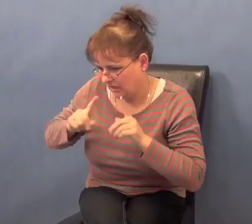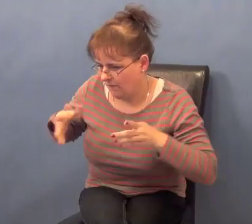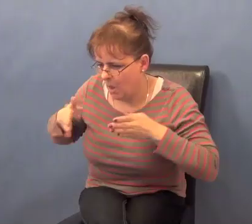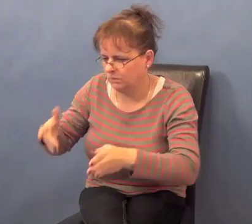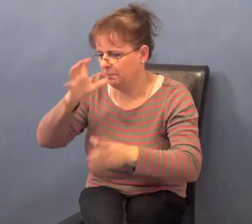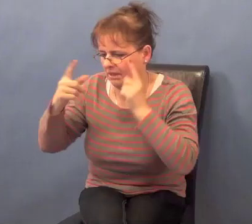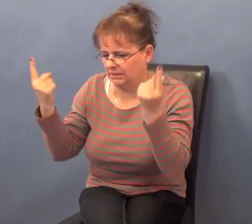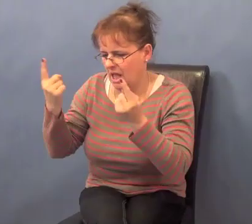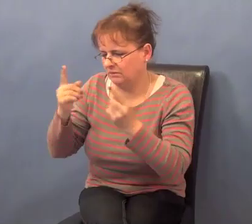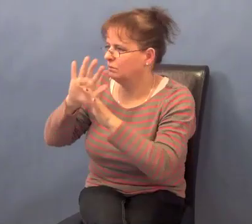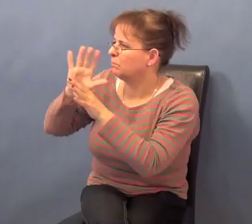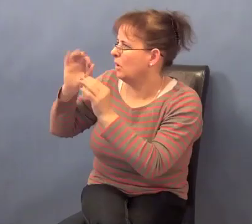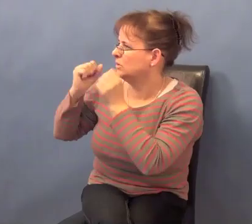Nie wolno, jak to widzę tak, że nie wolno na ulicy pić, jest zakaz.